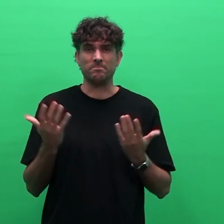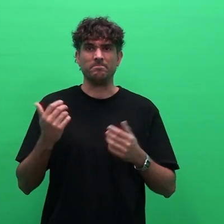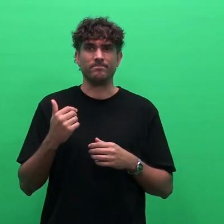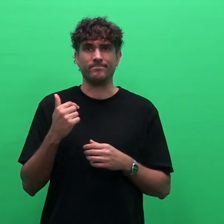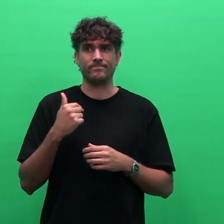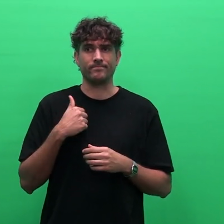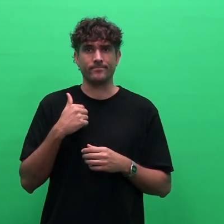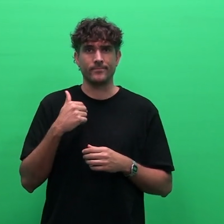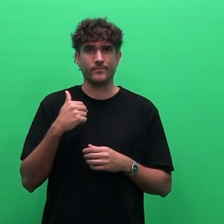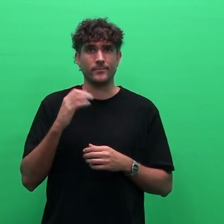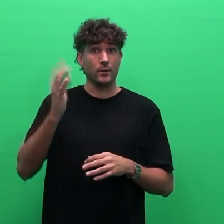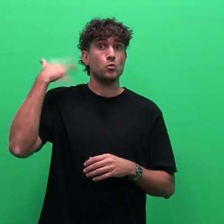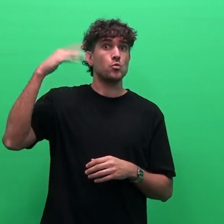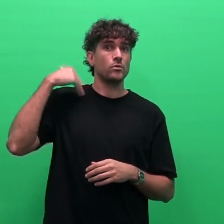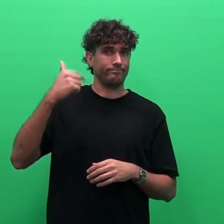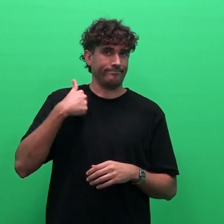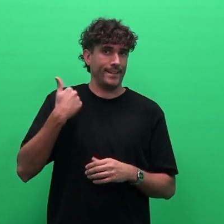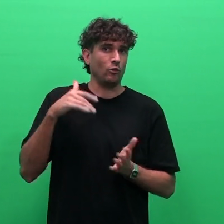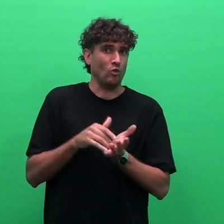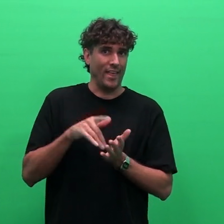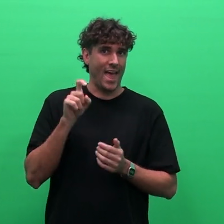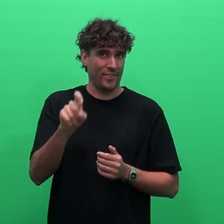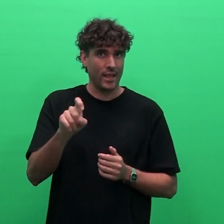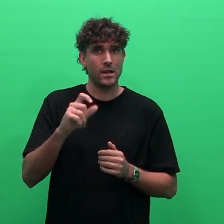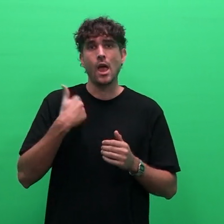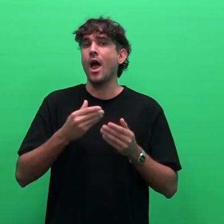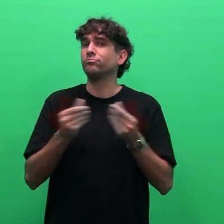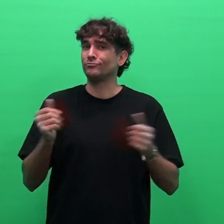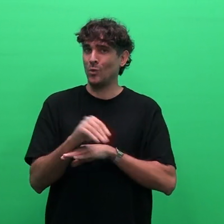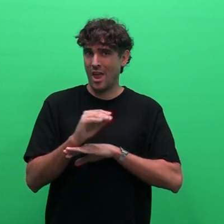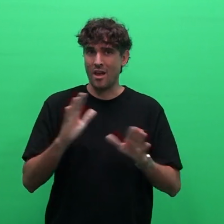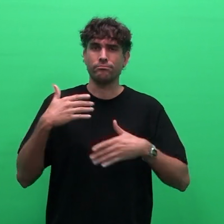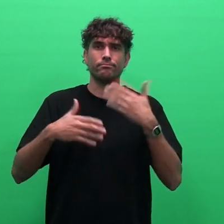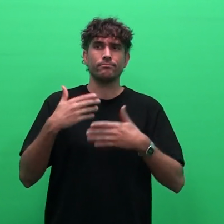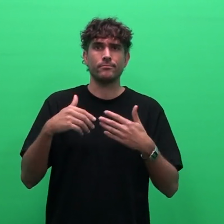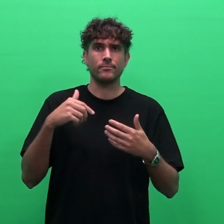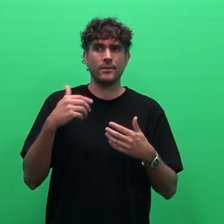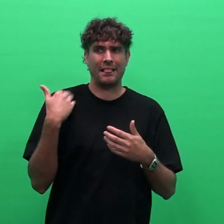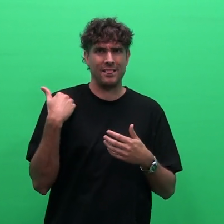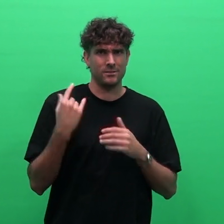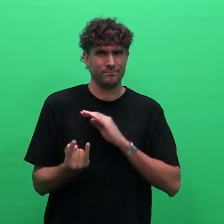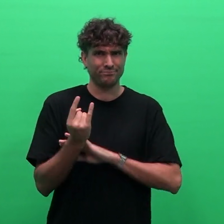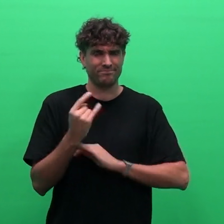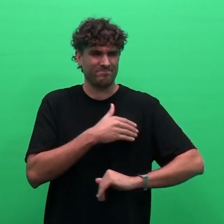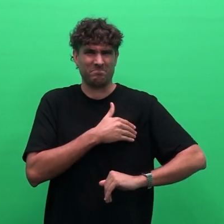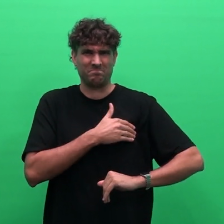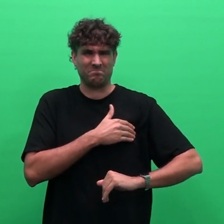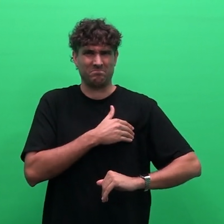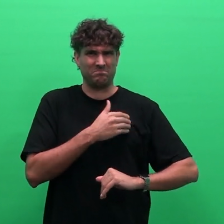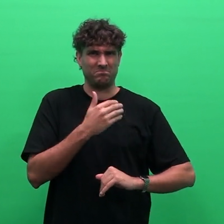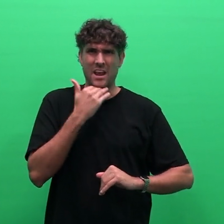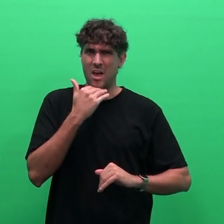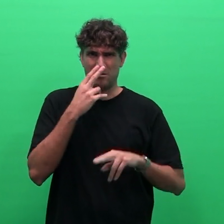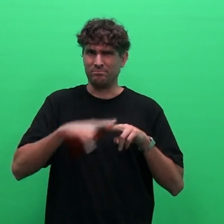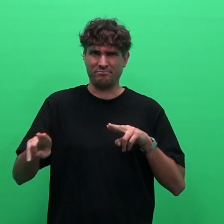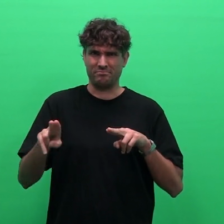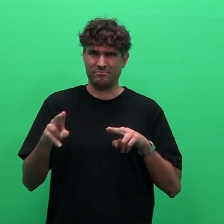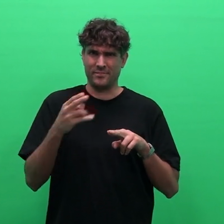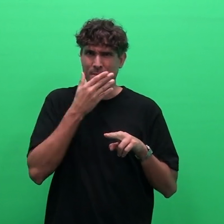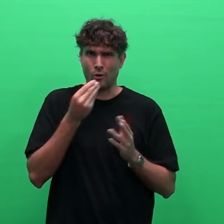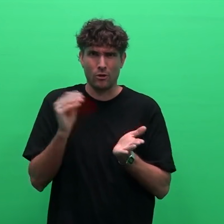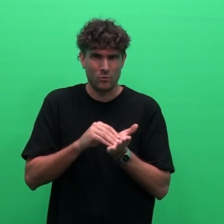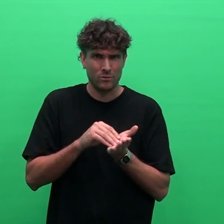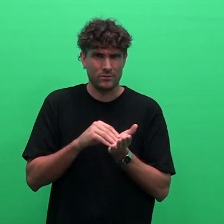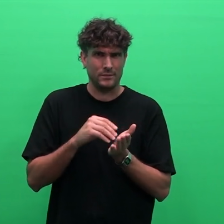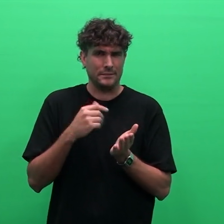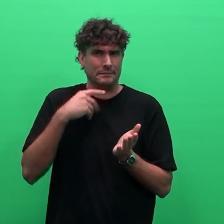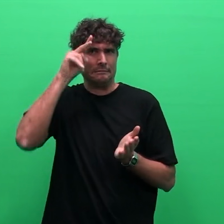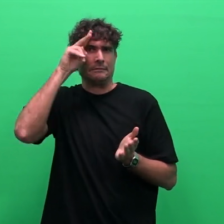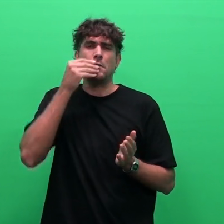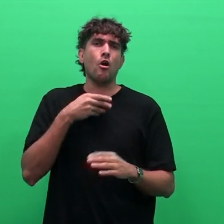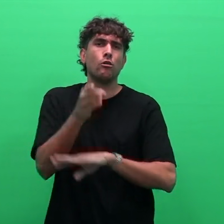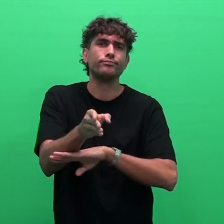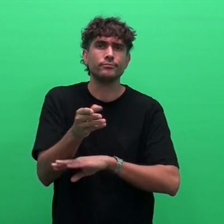Fa temps vaig tenir càncer, i després del tractament em va desparèixer, però fa poc he notat que tinc un bony a l'aixella, hi ha alguna cosa estranya i em preocupa, i he pensat que era millor venir.